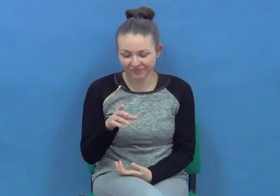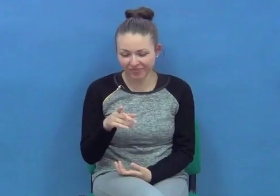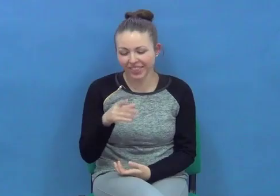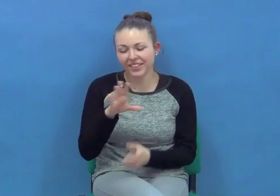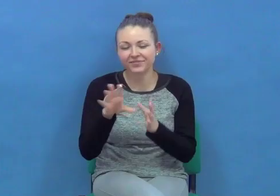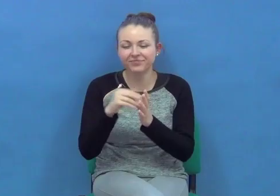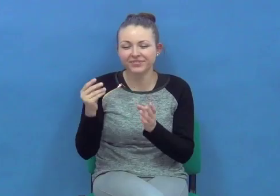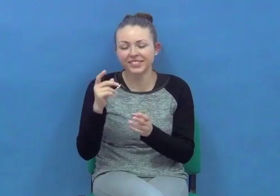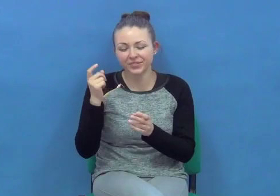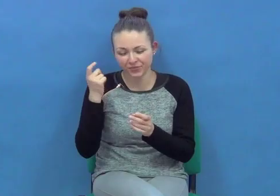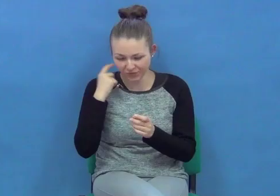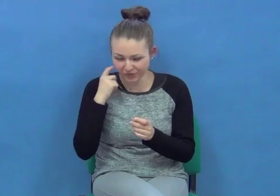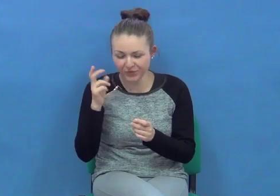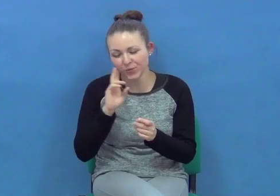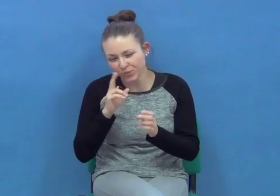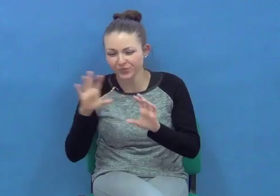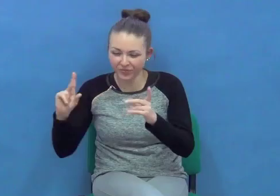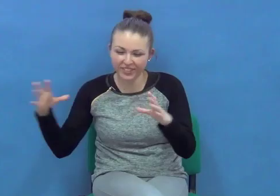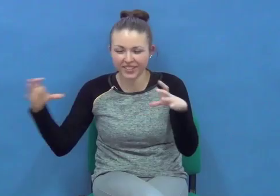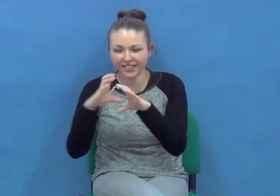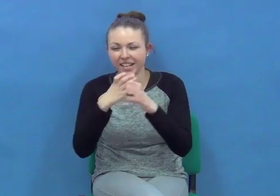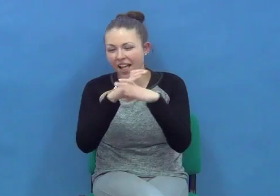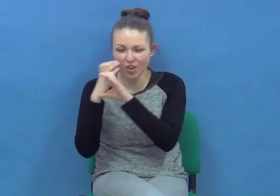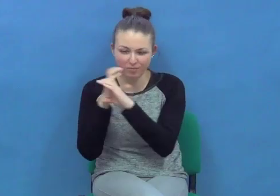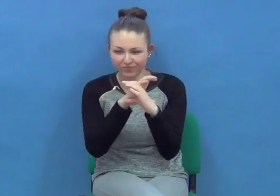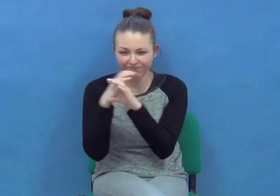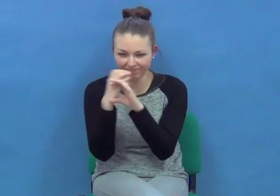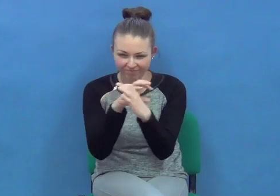Słyszący i głusi jechali razem autobusem.